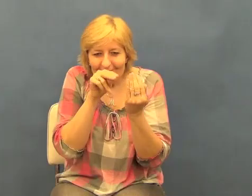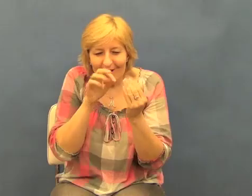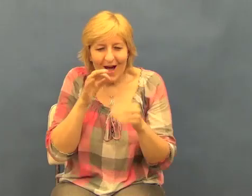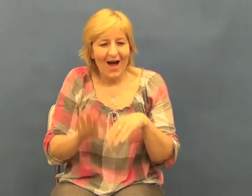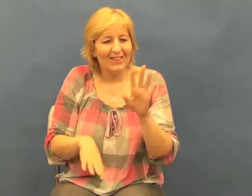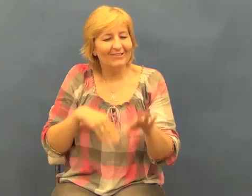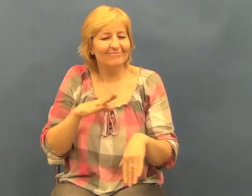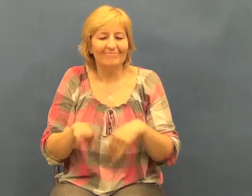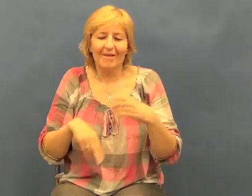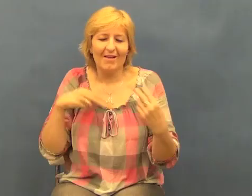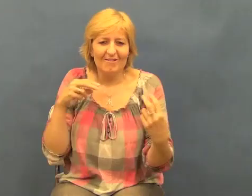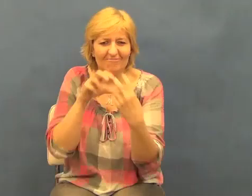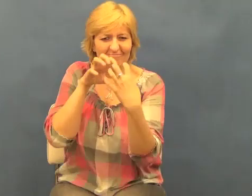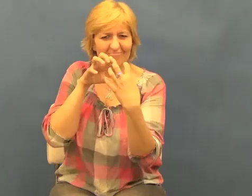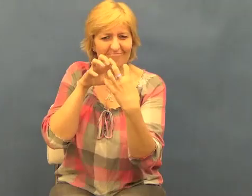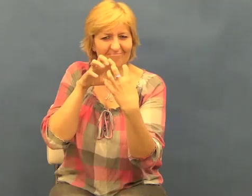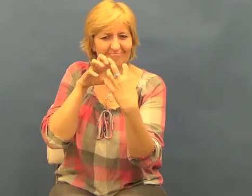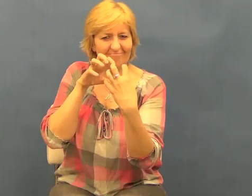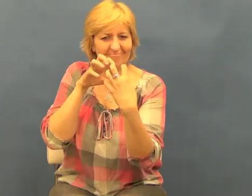Kot idzie i podchodzi do akwarium, patrzy na rybkę. Patrzą na siebie.